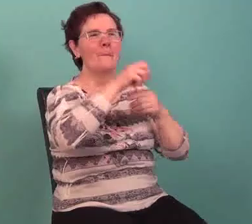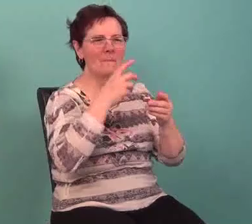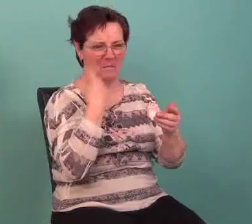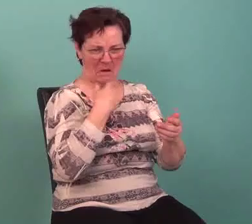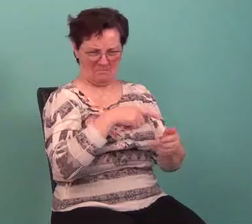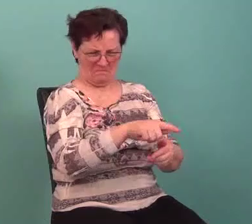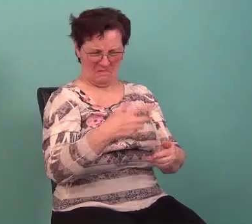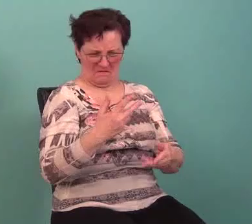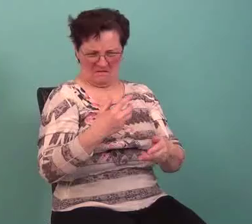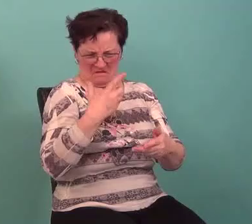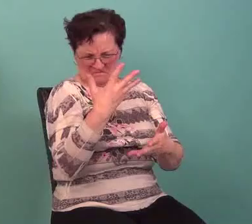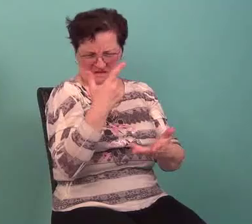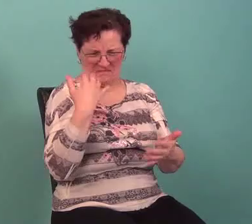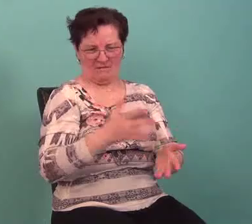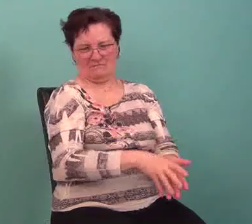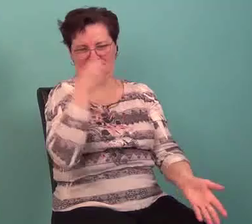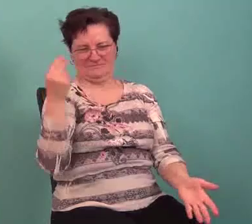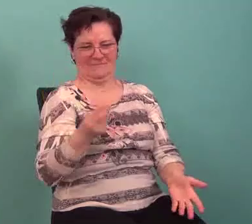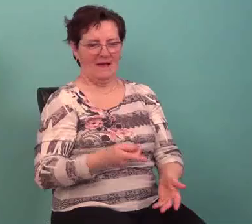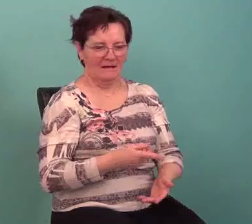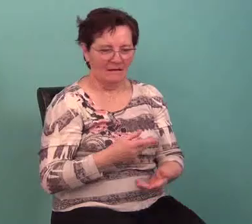Było ich chyba pięć i wszystkie zabrała.